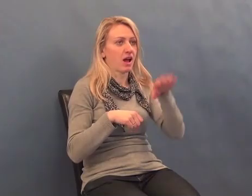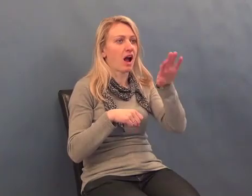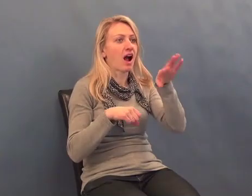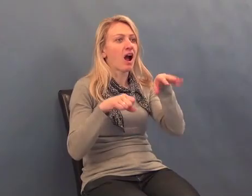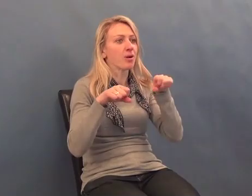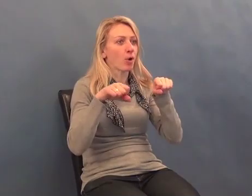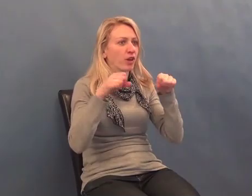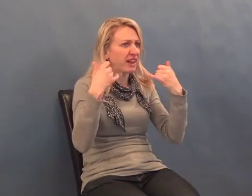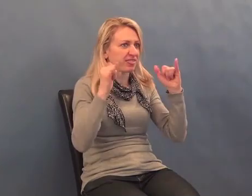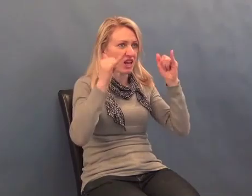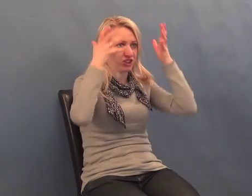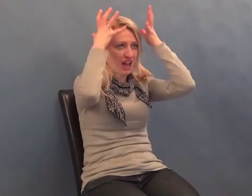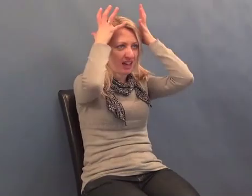Na motor jest inny kask.